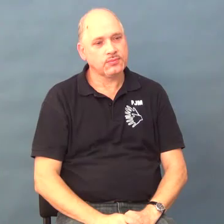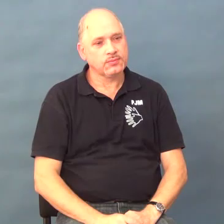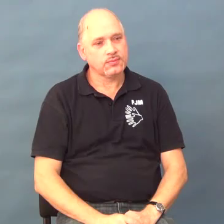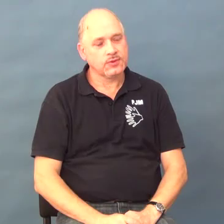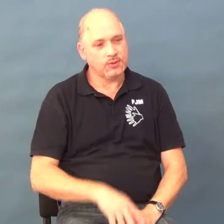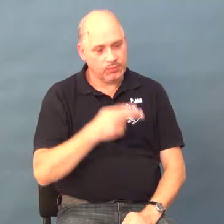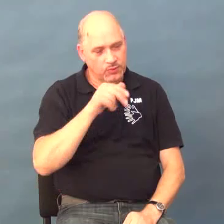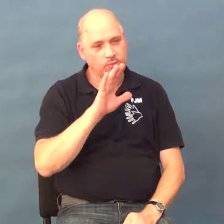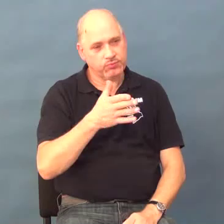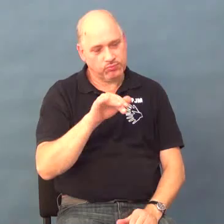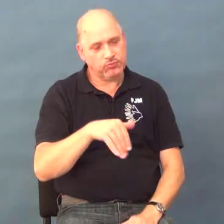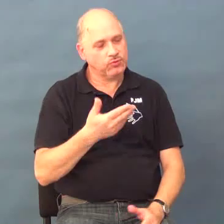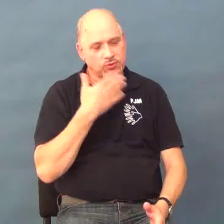Może być w pubie, nie ma problemu.